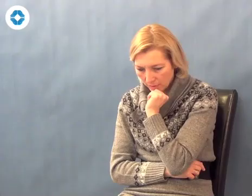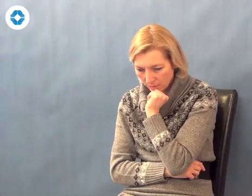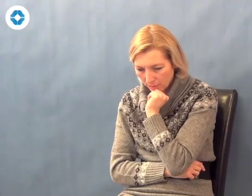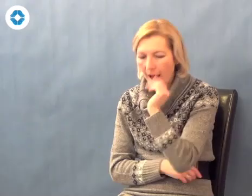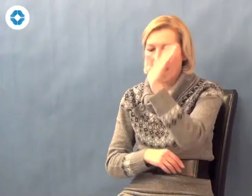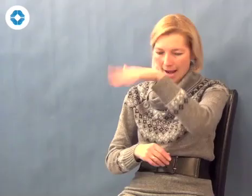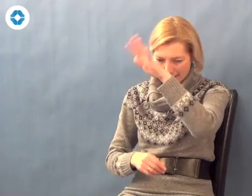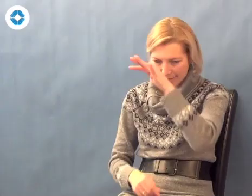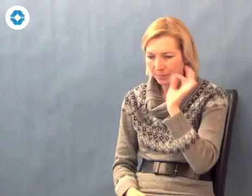Aha, dobrze już wiem.